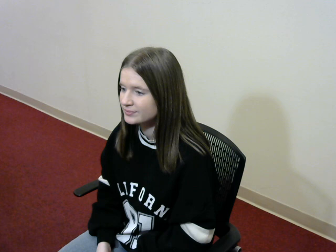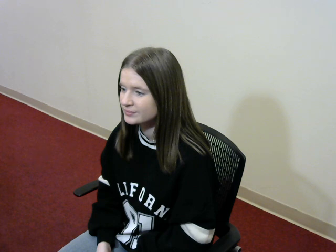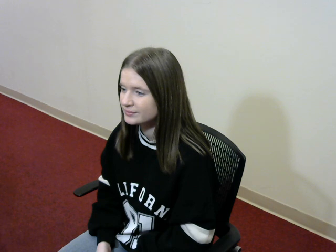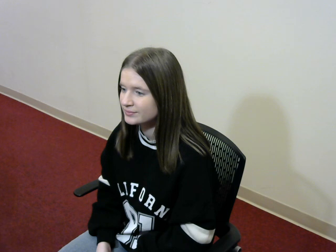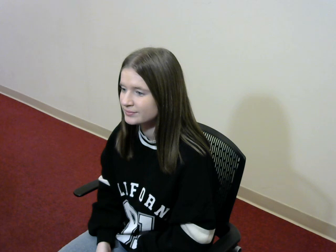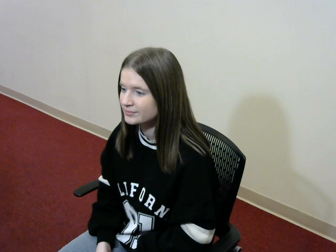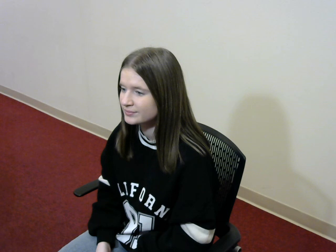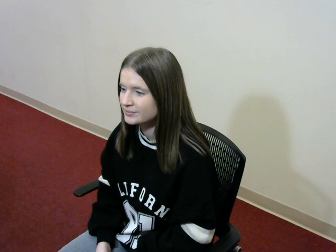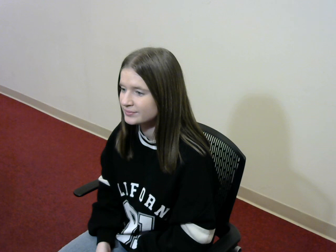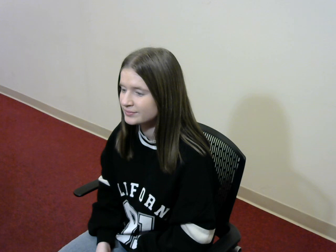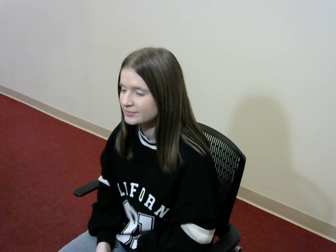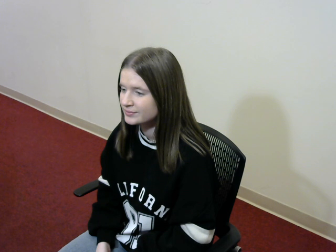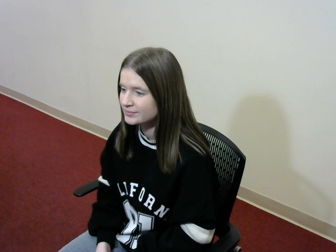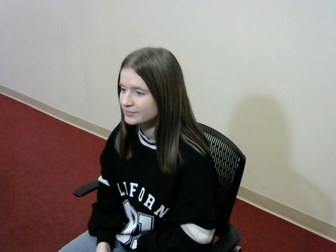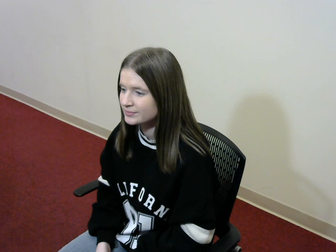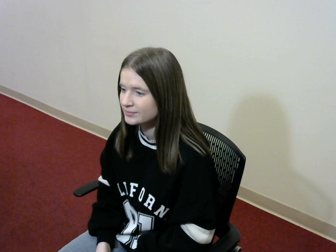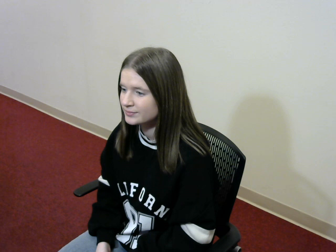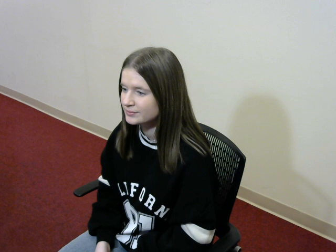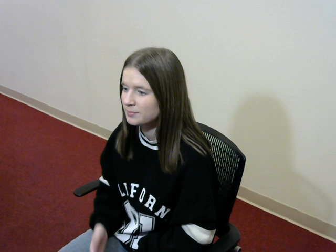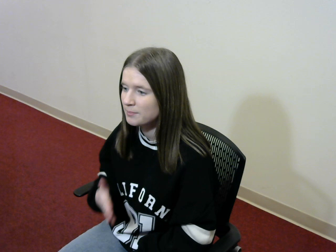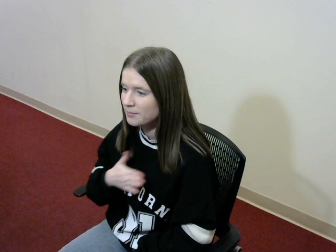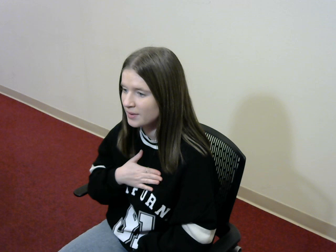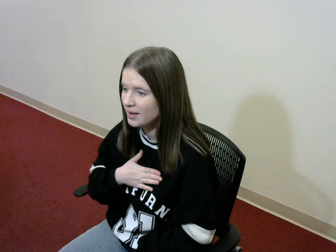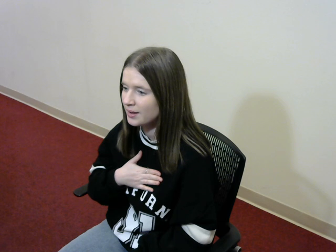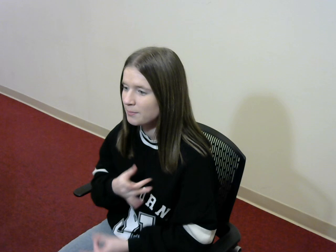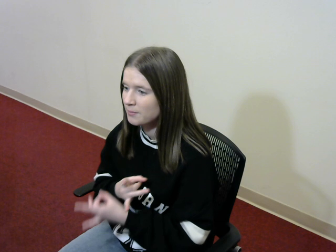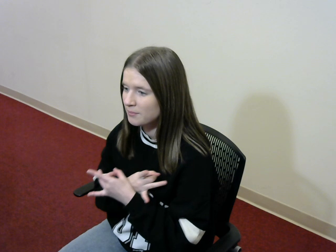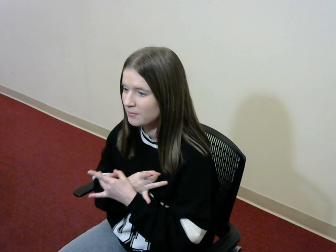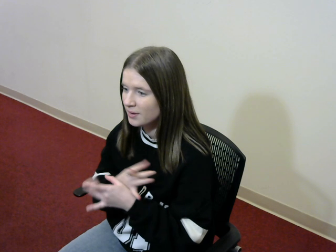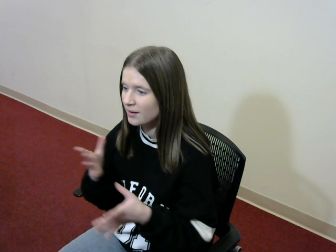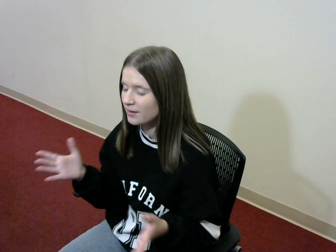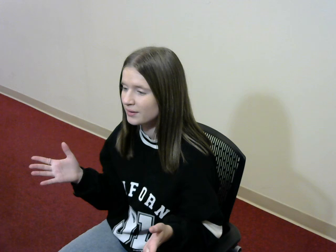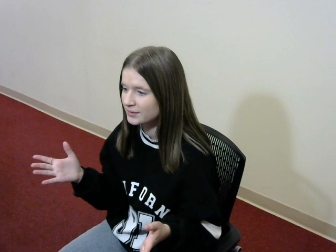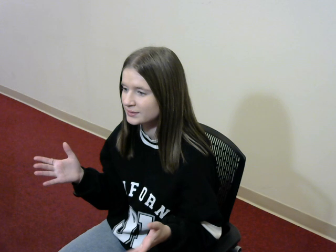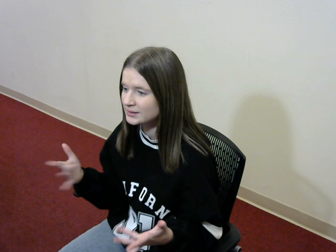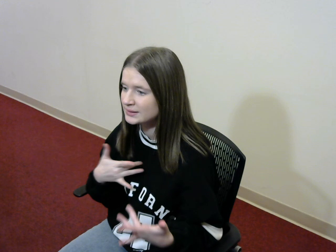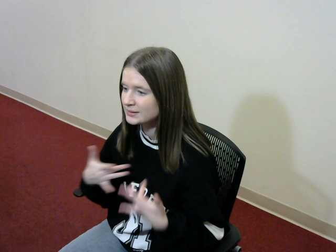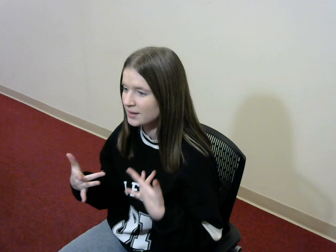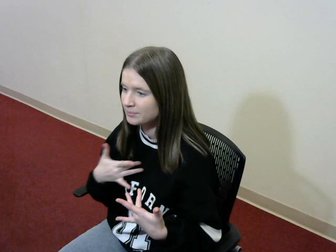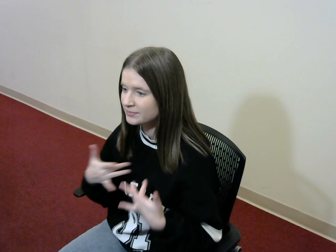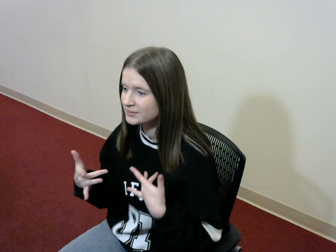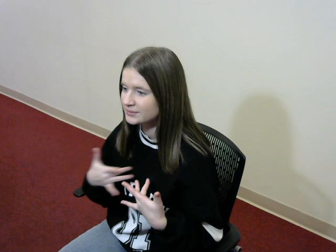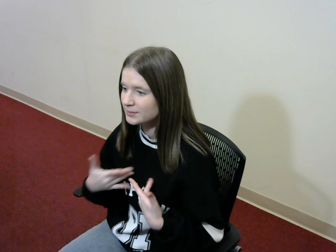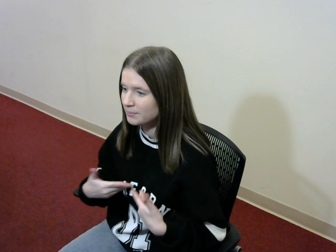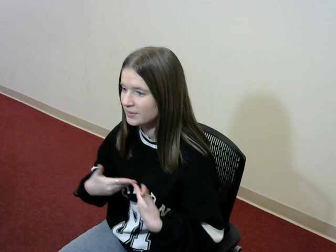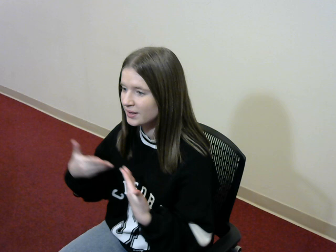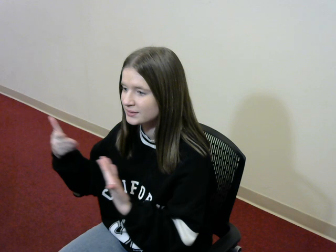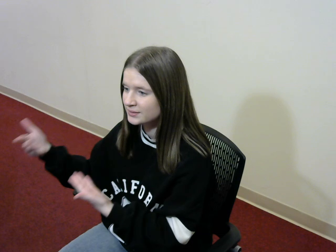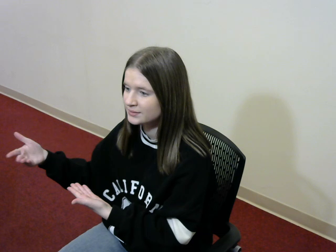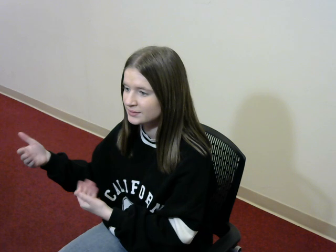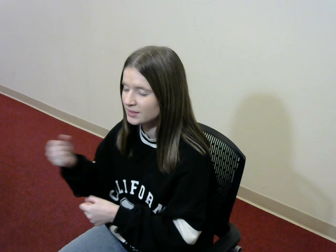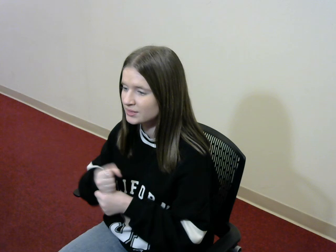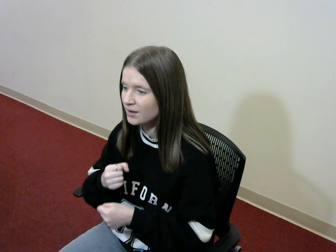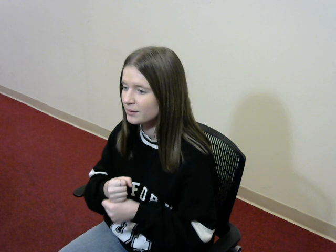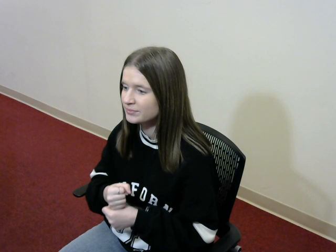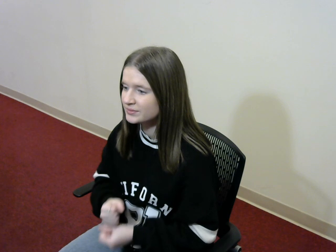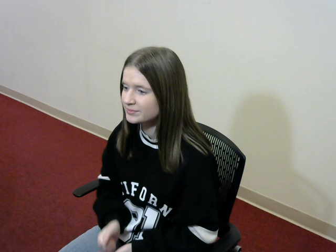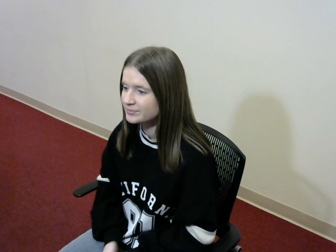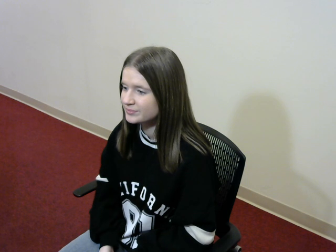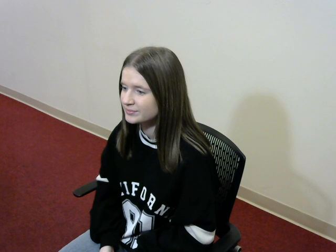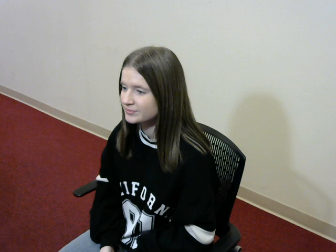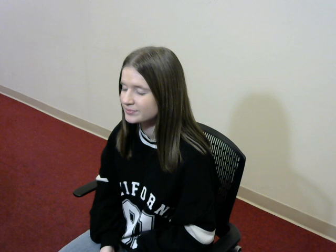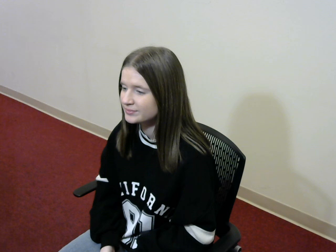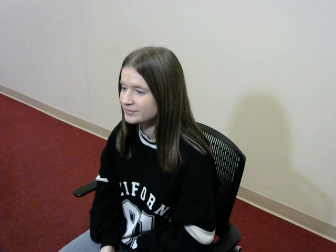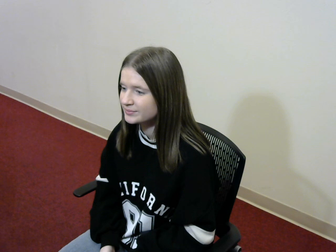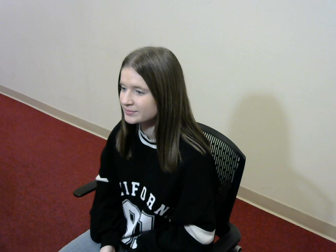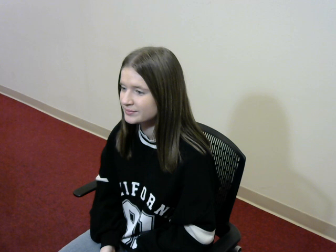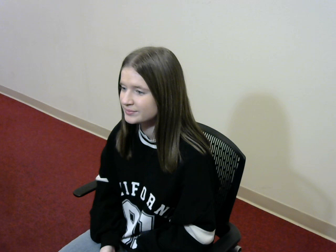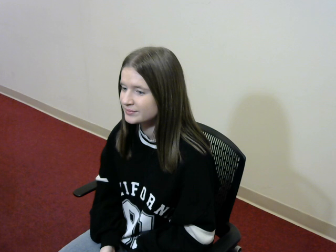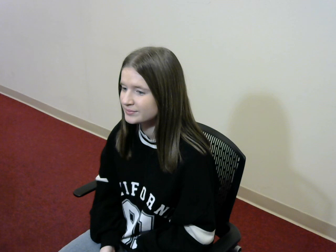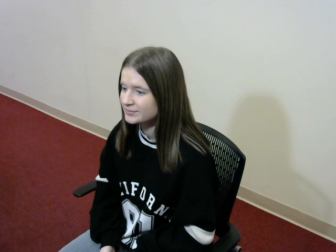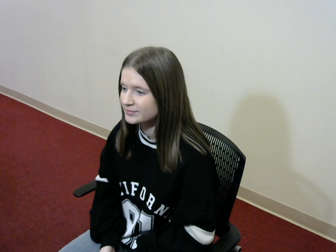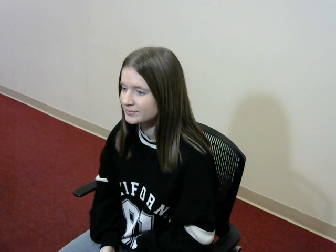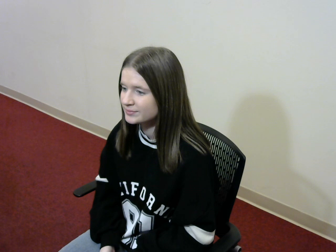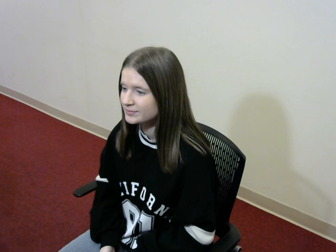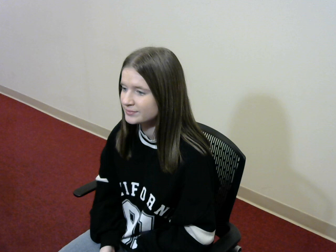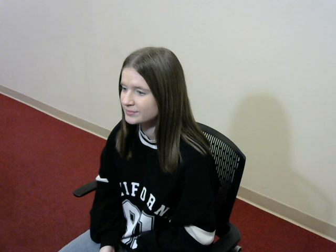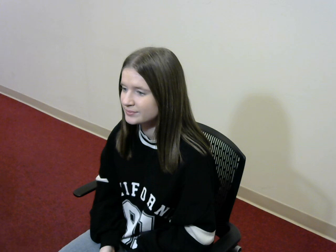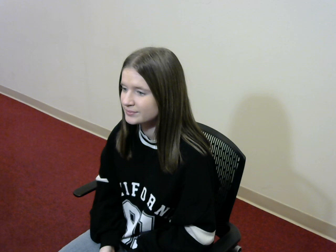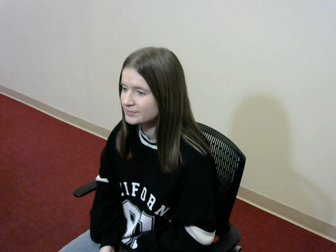Məni bayram tədbirinə dəvət ediblər